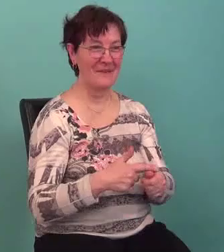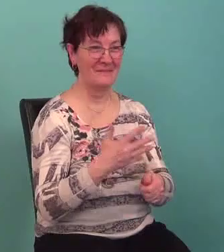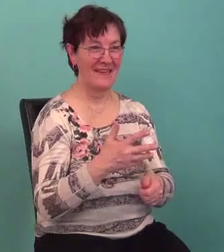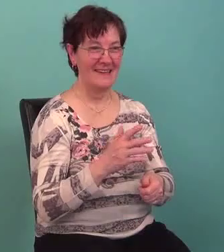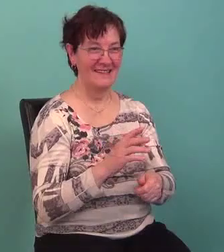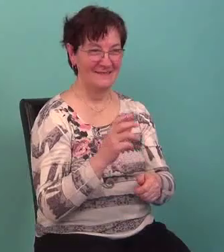Ja nie.